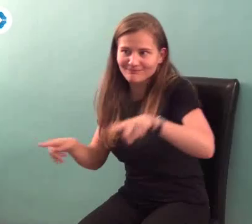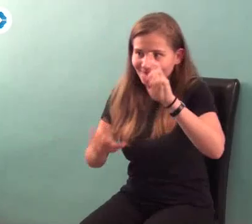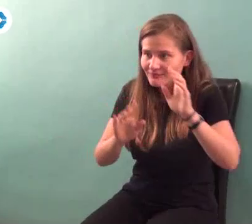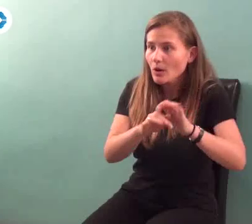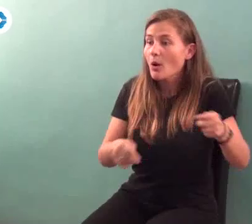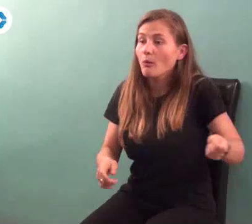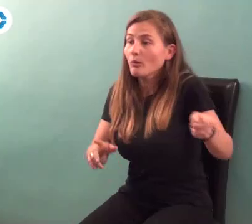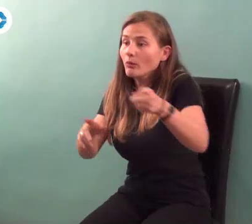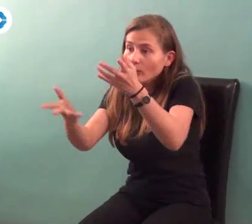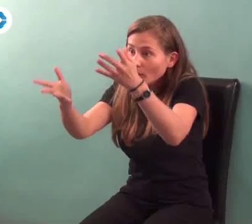Akurat ten Charlie Chaplin pyta ją, czy chce, żeby się tym zajął?